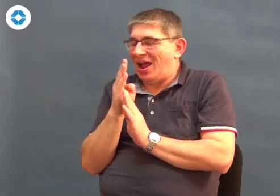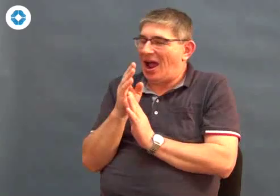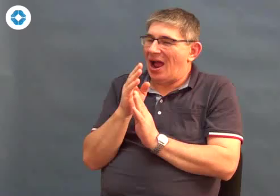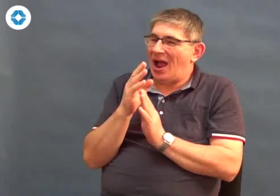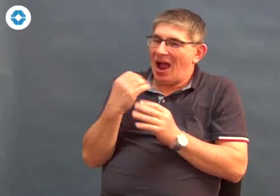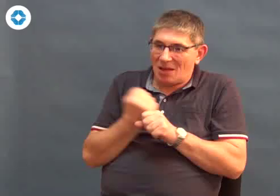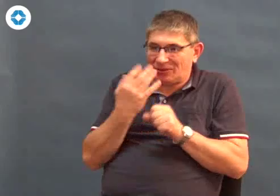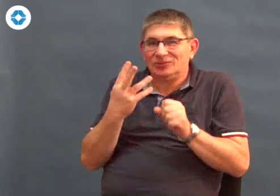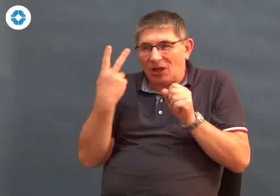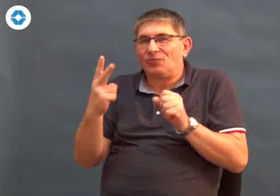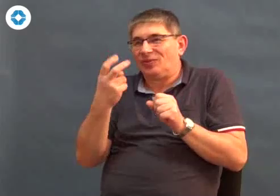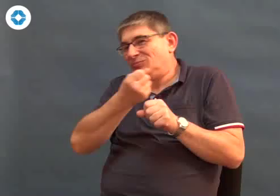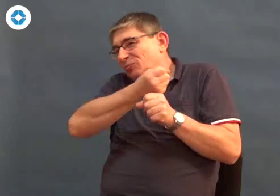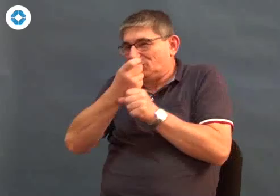Chce jeszcze raz rzucić kamieniem.